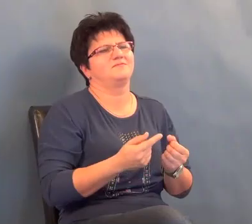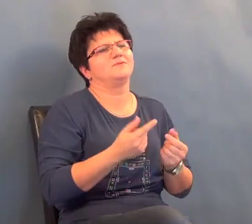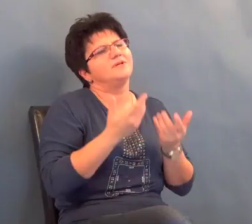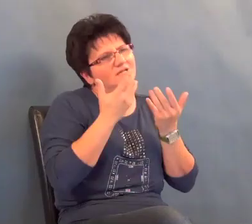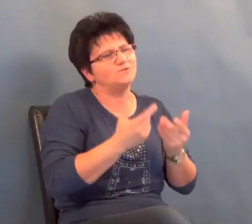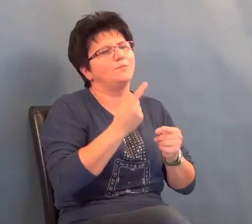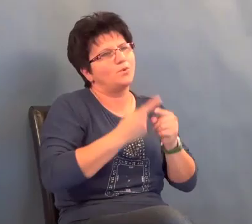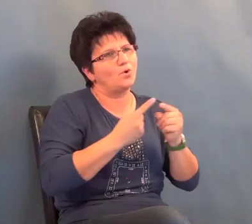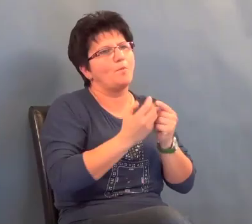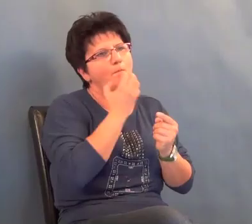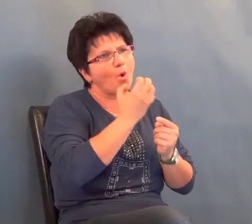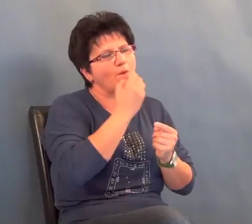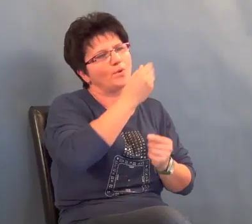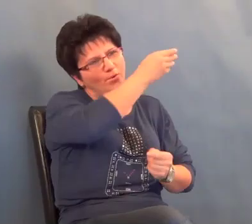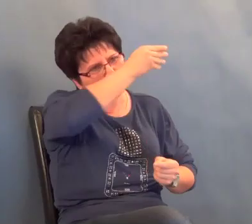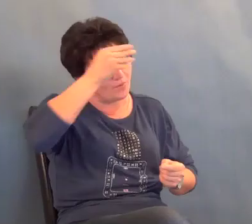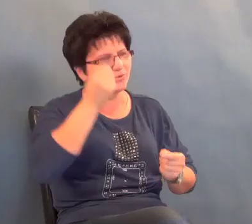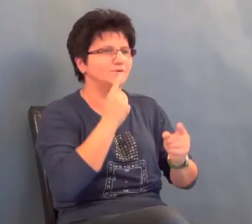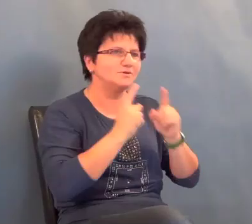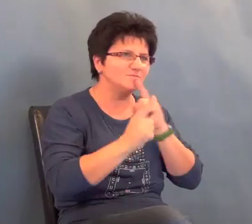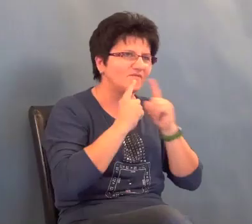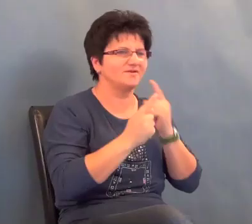Chcę trochę pogadać, dla przyjemności porozmawiać.